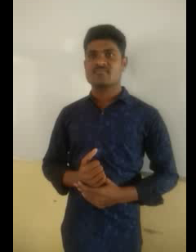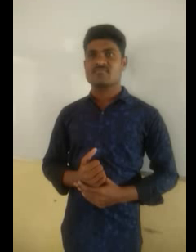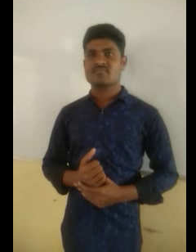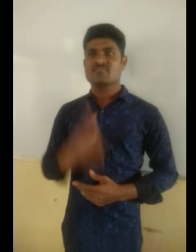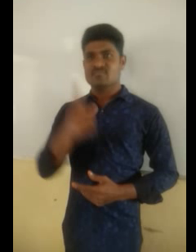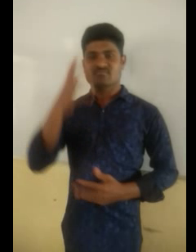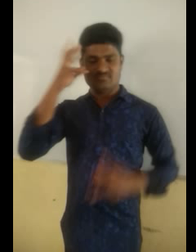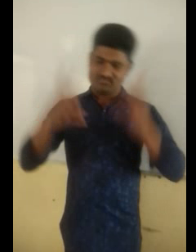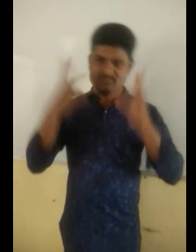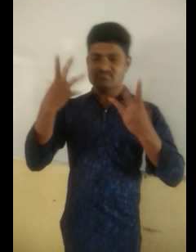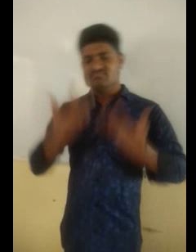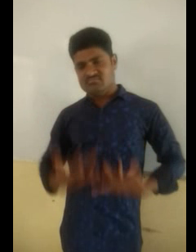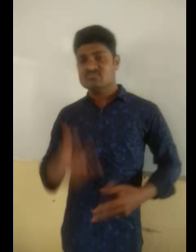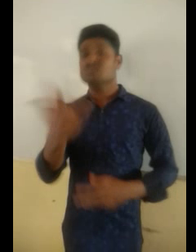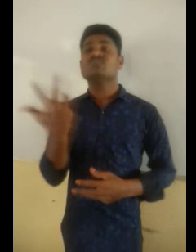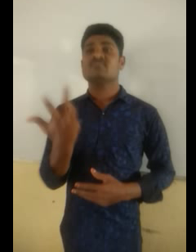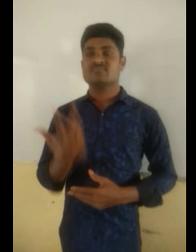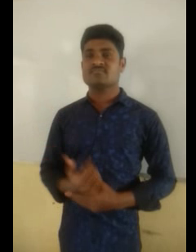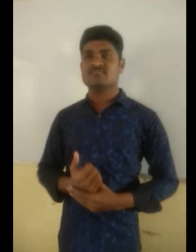why are you disappointed